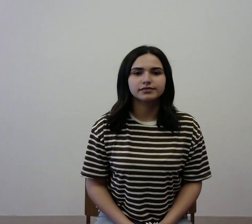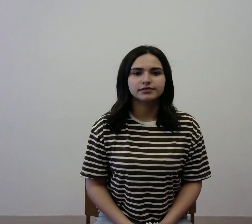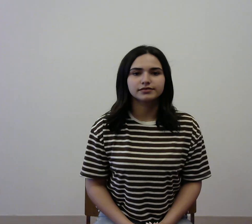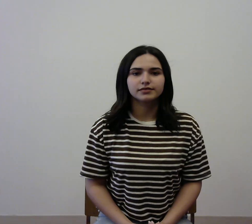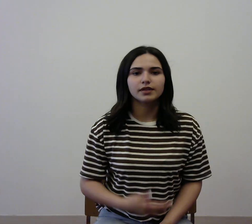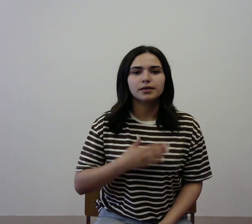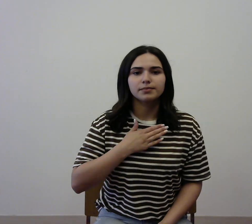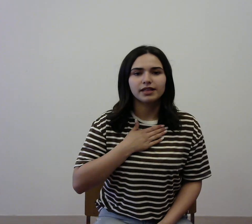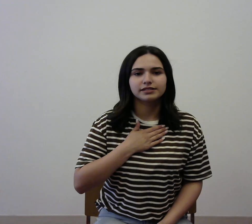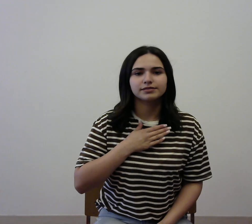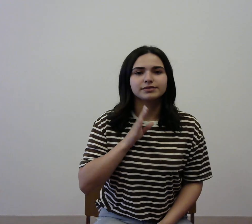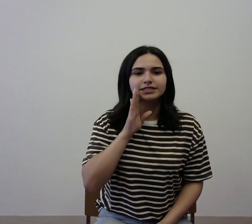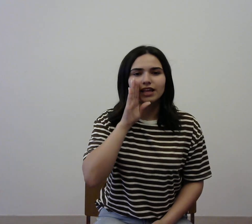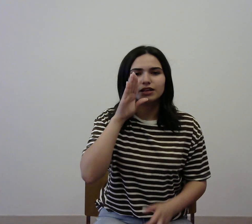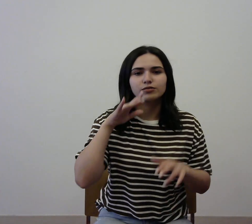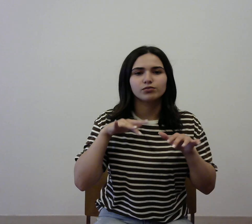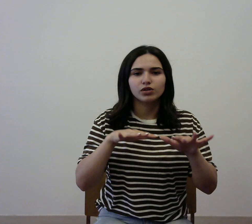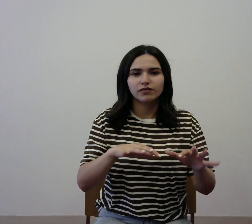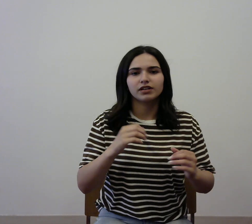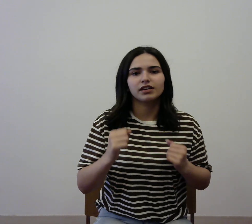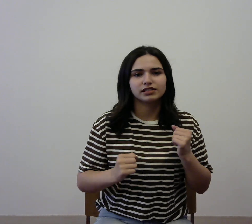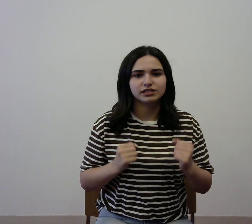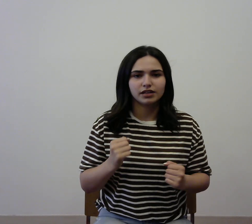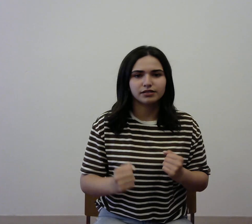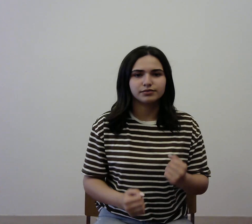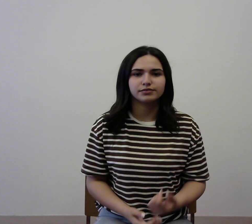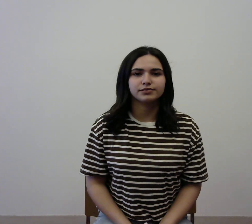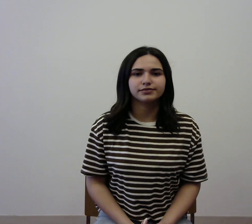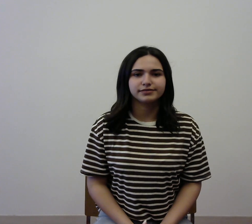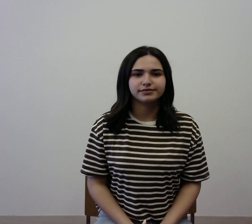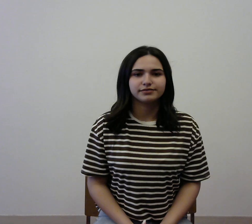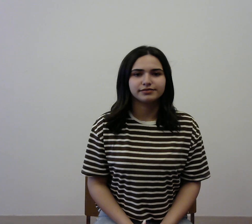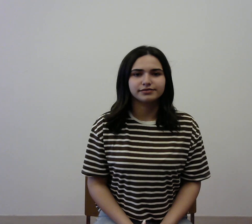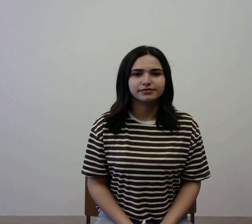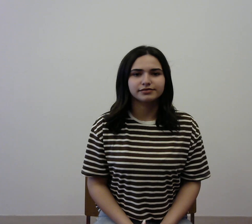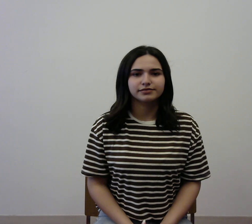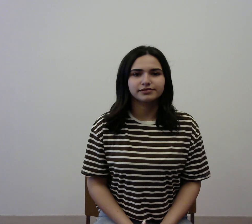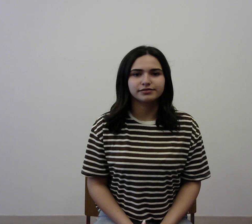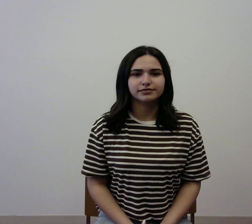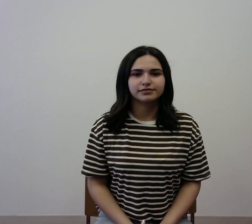Mən səhərlər bulvarda qaçıram